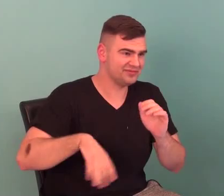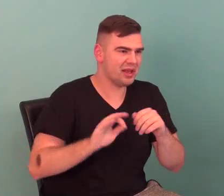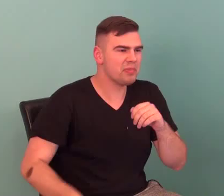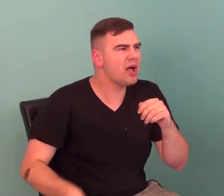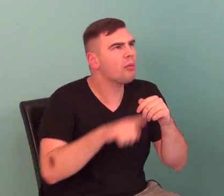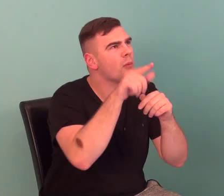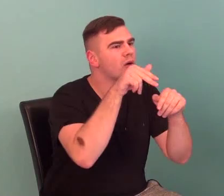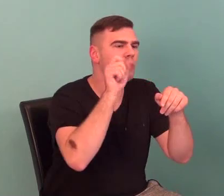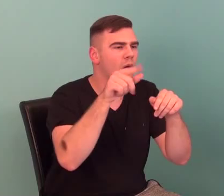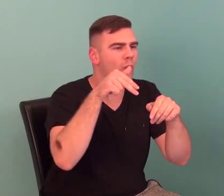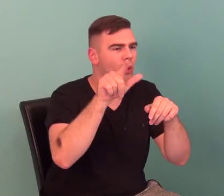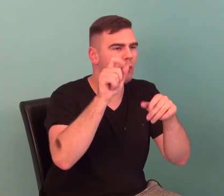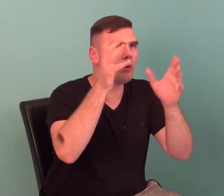Pies patrzy na ul, może tam jest żaba.